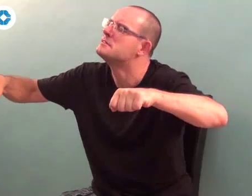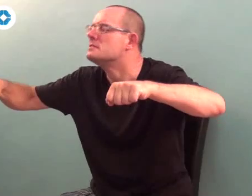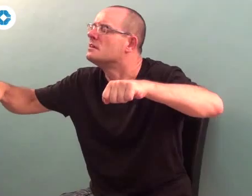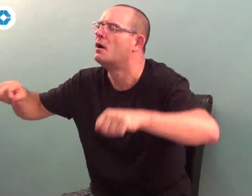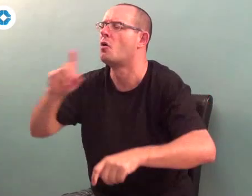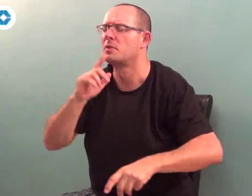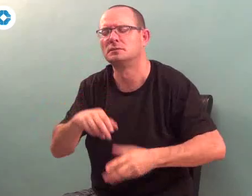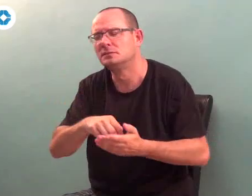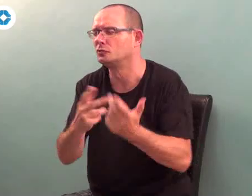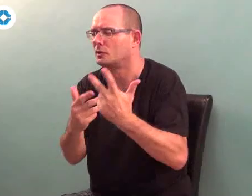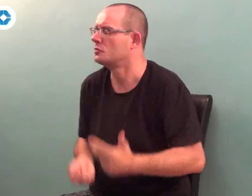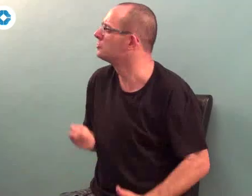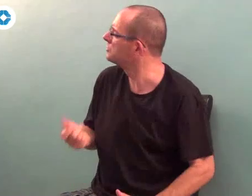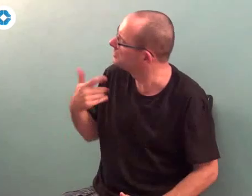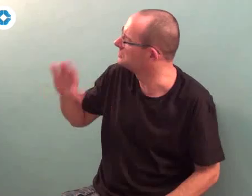A tamtych trzech chłopaków zaczęło się oddalać w przeciwną stronę.